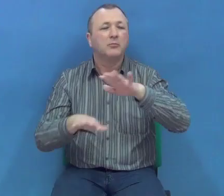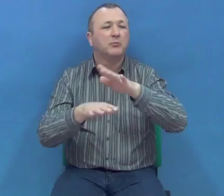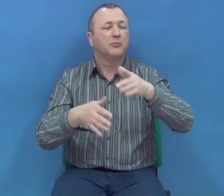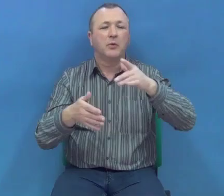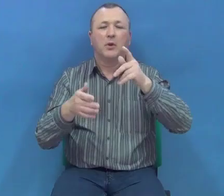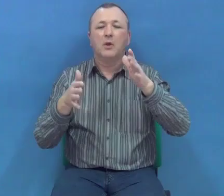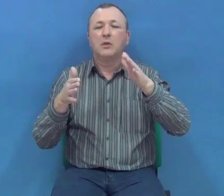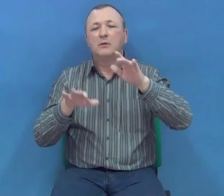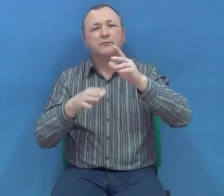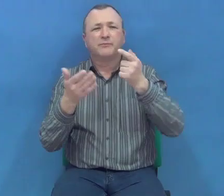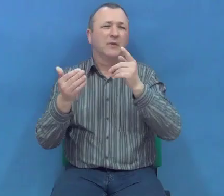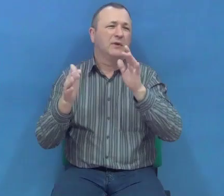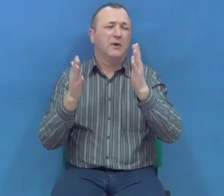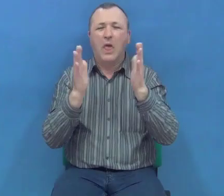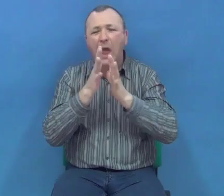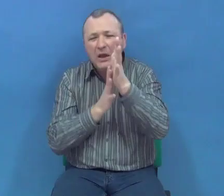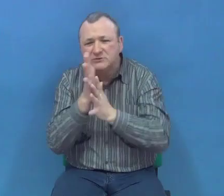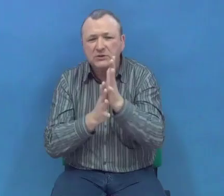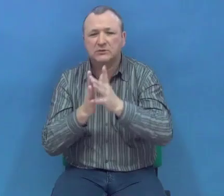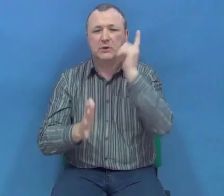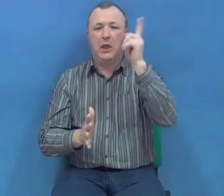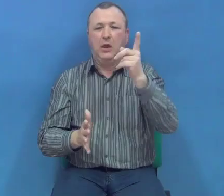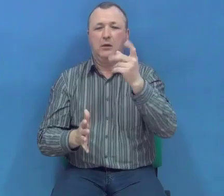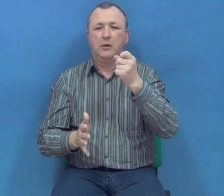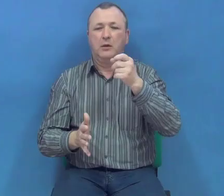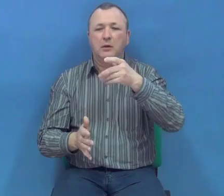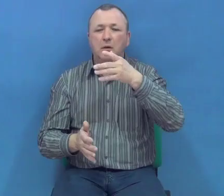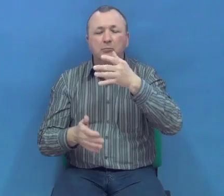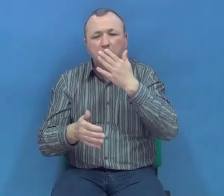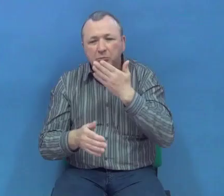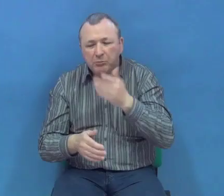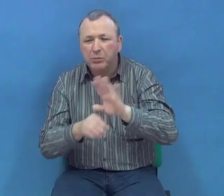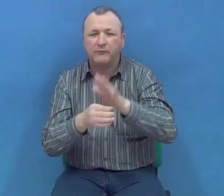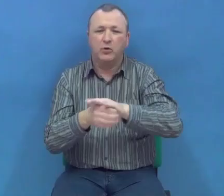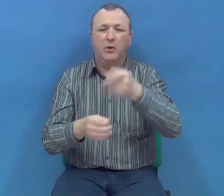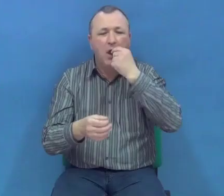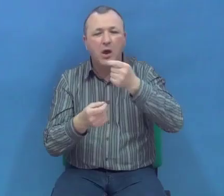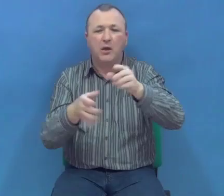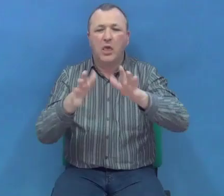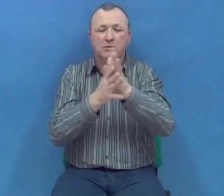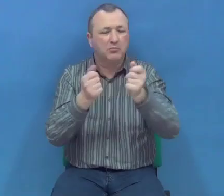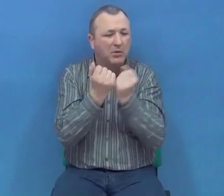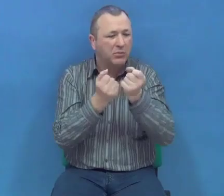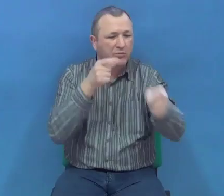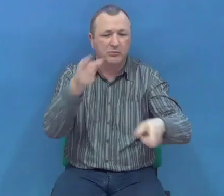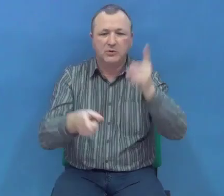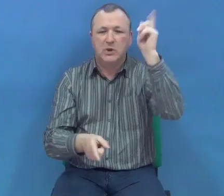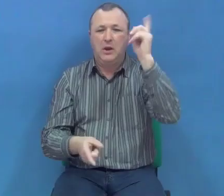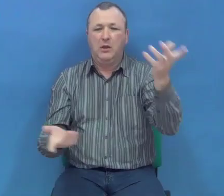W lesie jest zakaz picia piwa lub jedzenia, ponieważ wyrzucanie papierów zanieczyszcza las, dlatego jest zakaz.